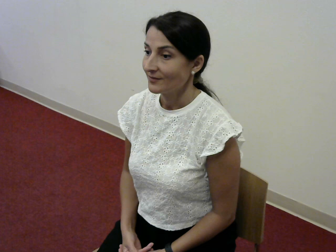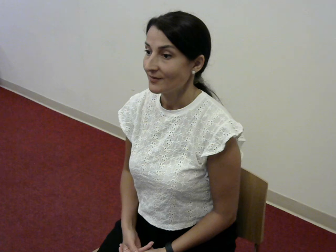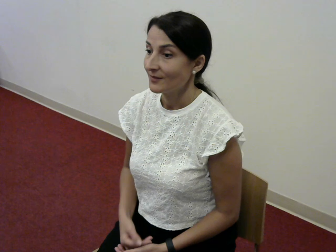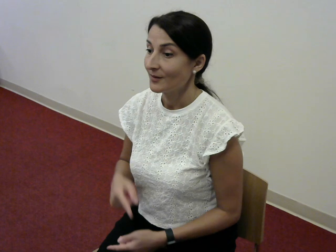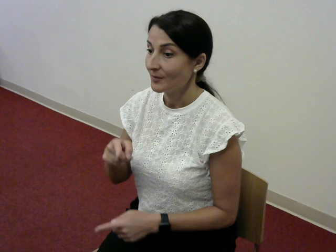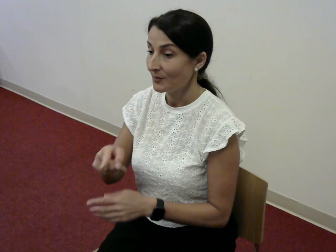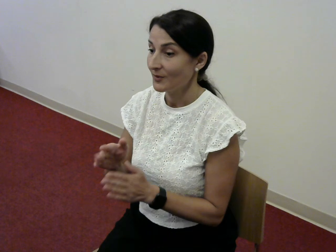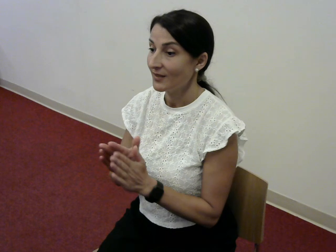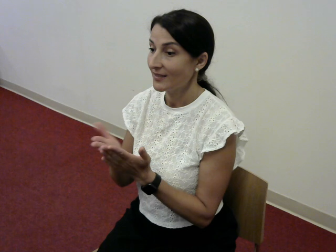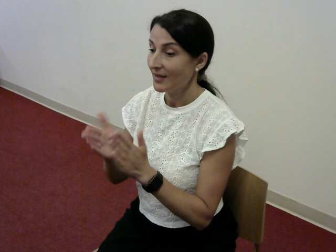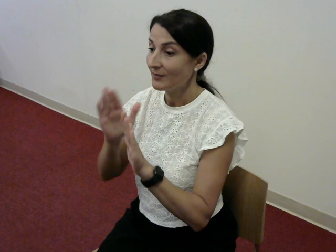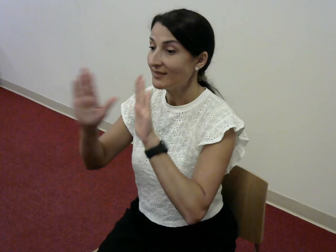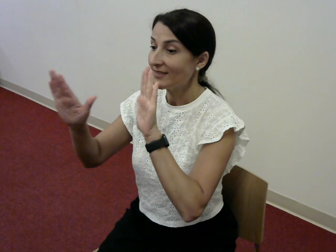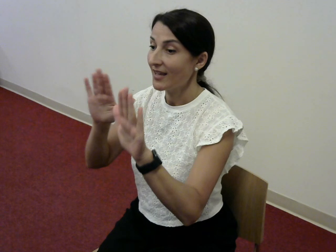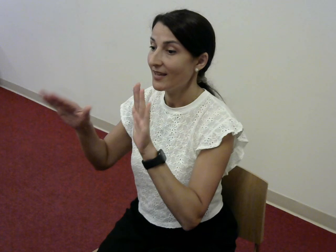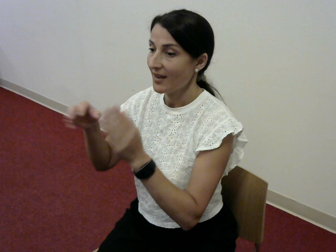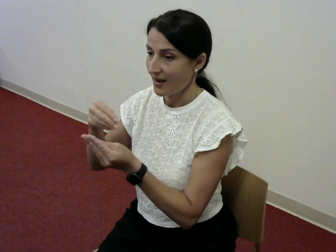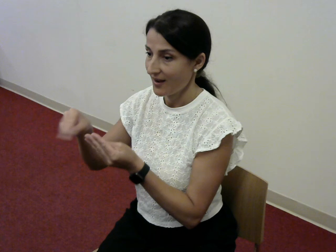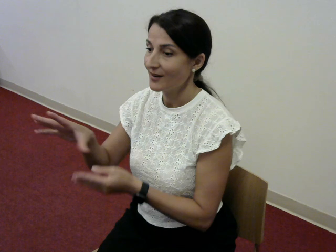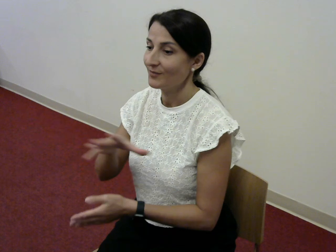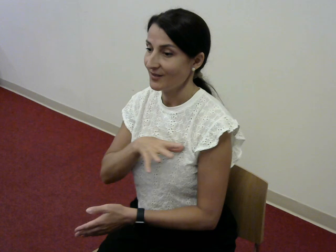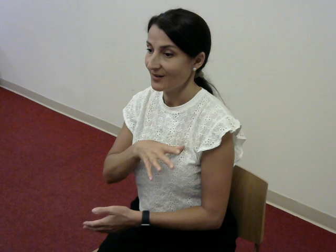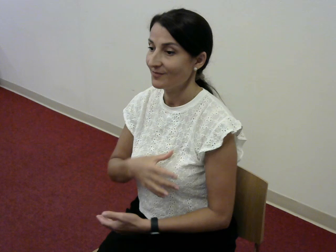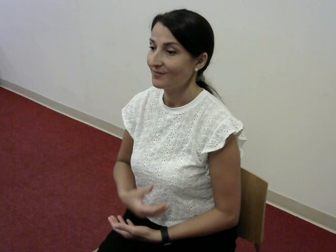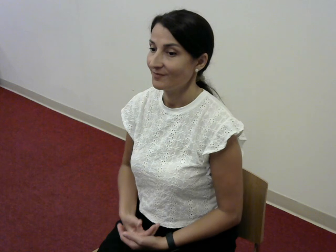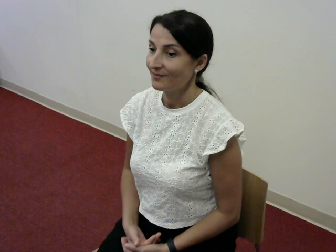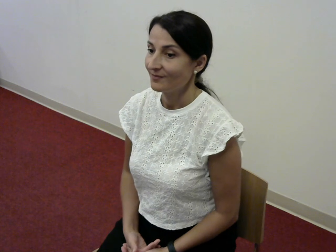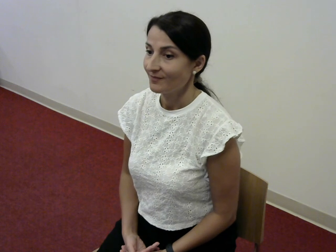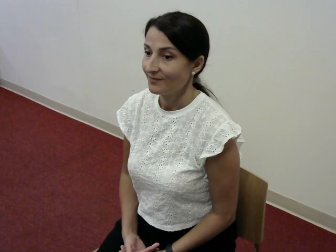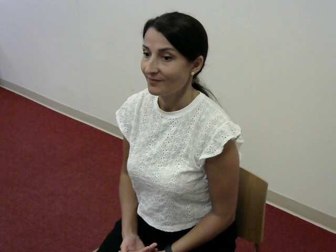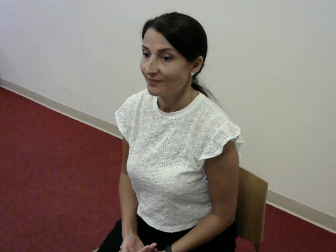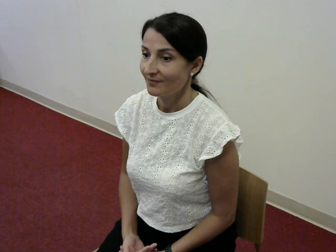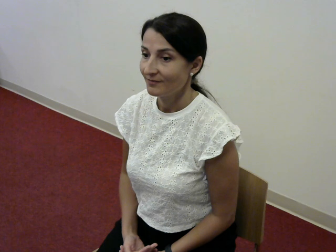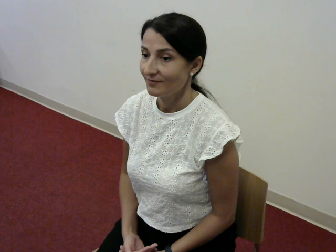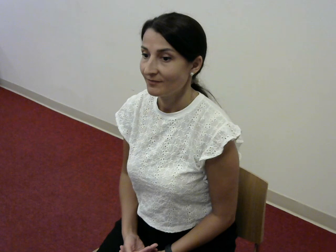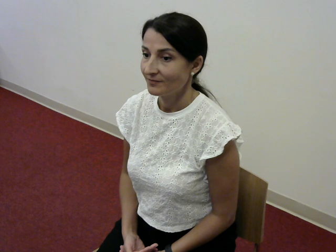Bu kitabları sərgidən almışam